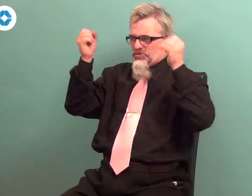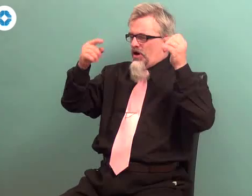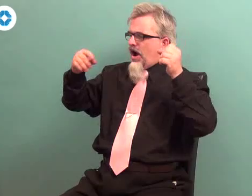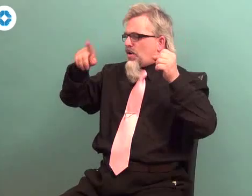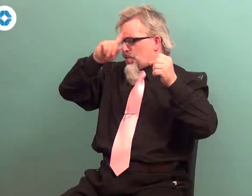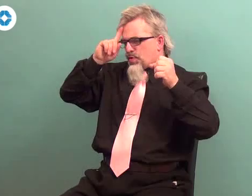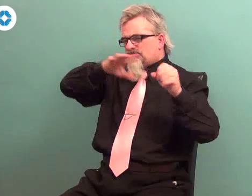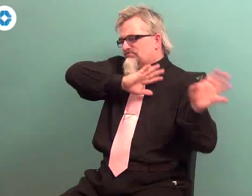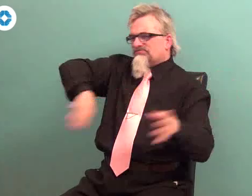Ewakuowali wszystkich ludzi.